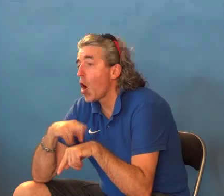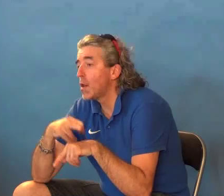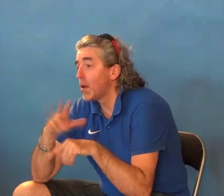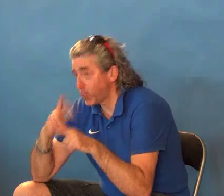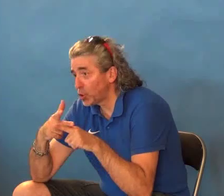O której godzinie?